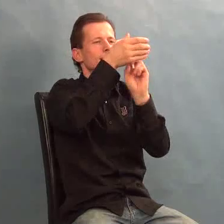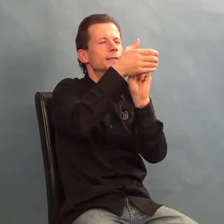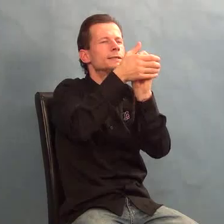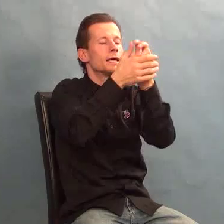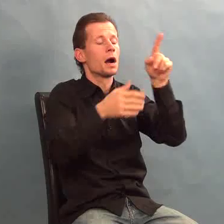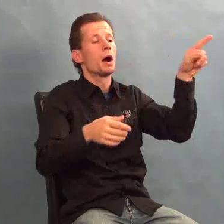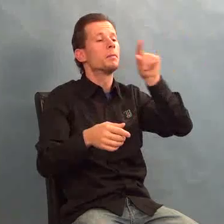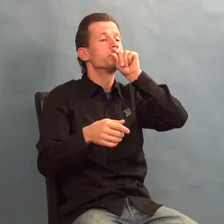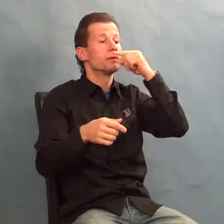Ptak zauważył to.